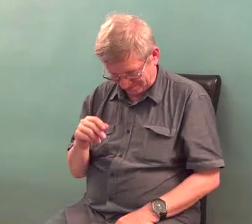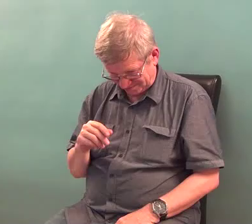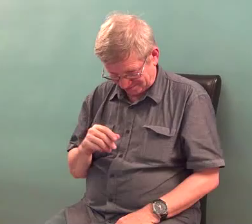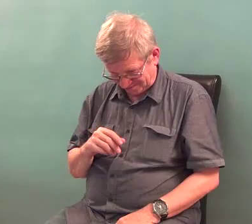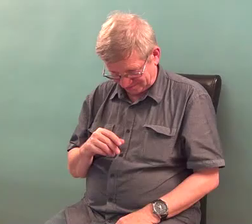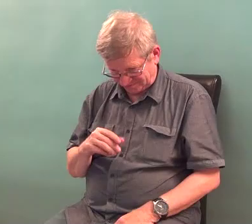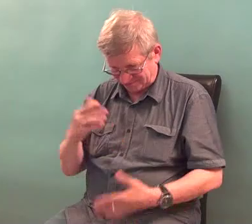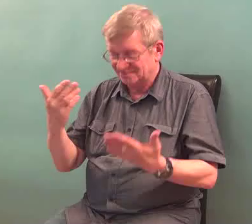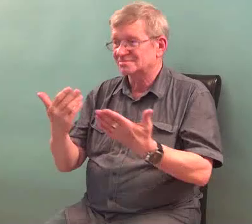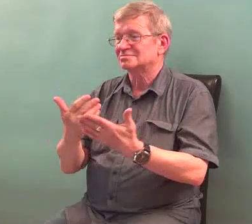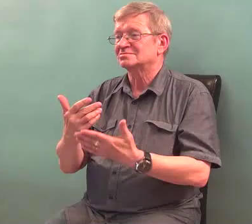Nowy.